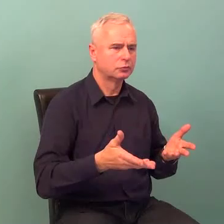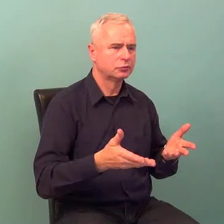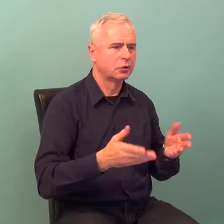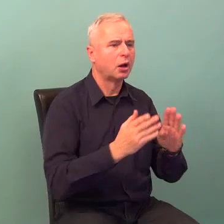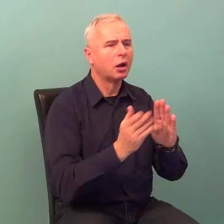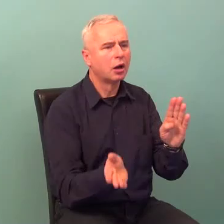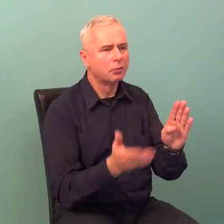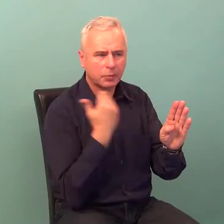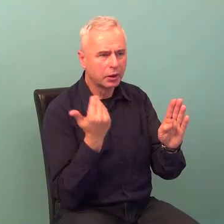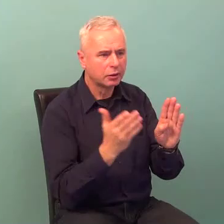A później nie masz?